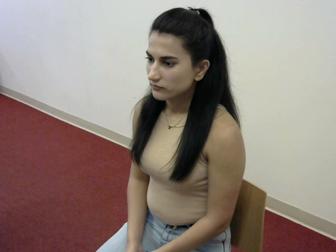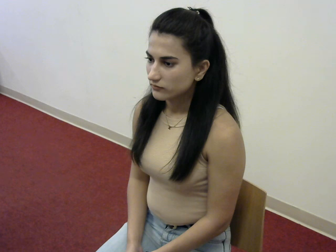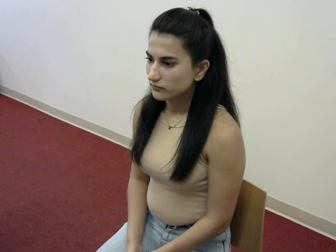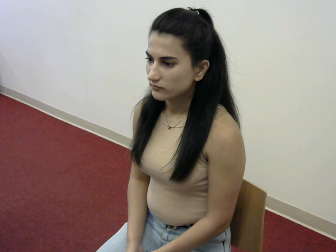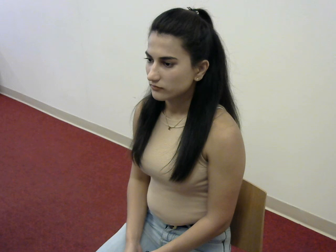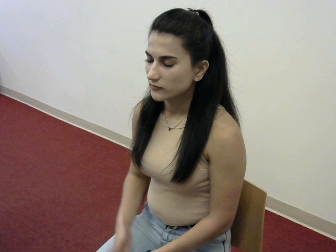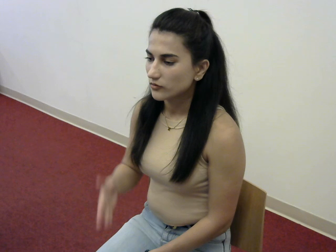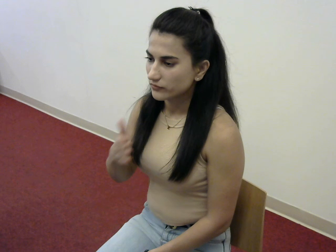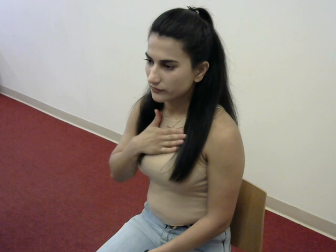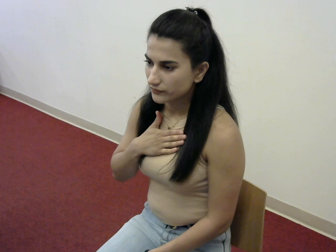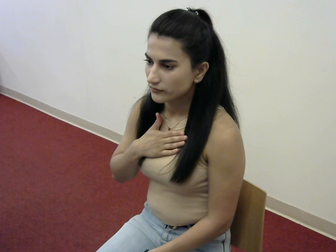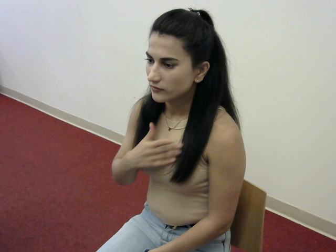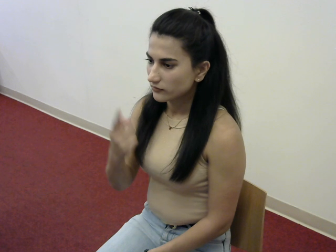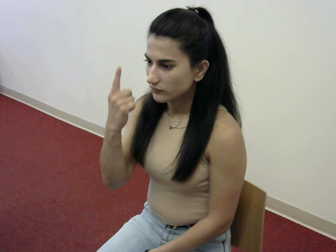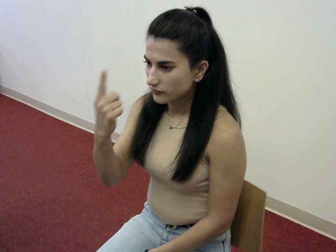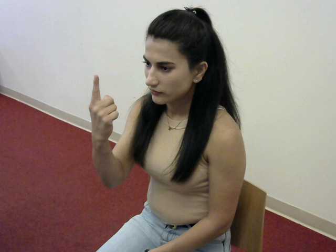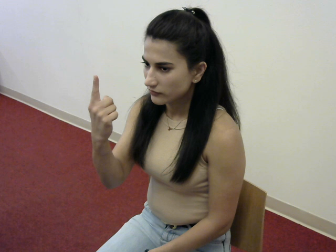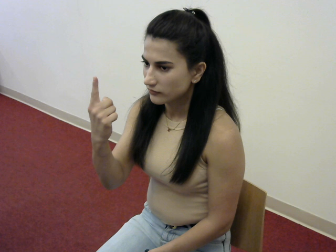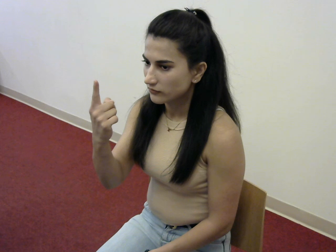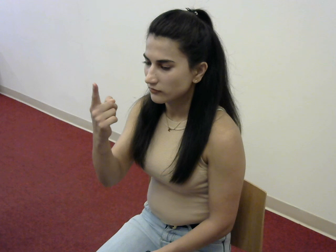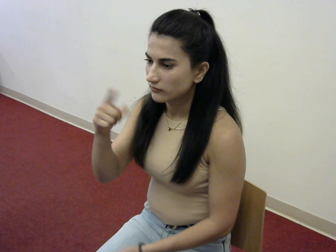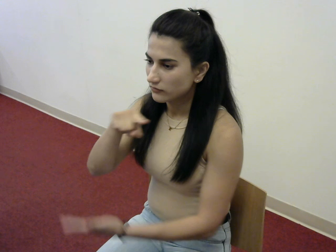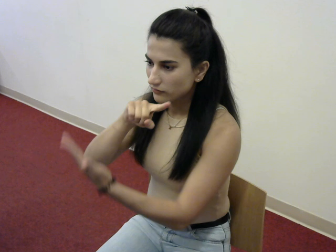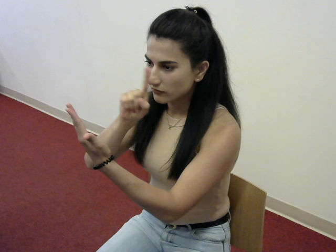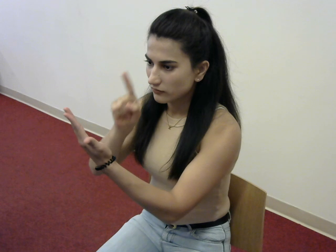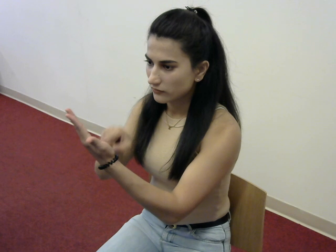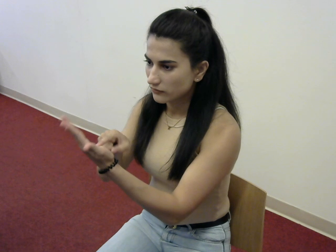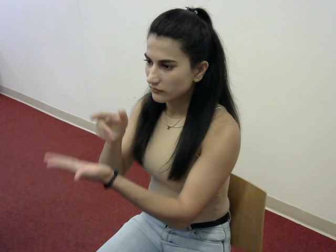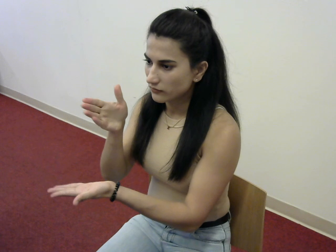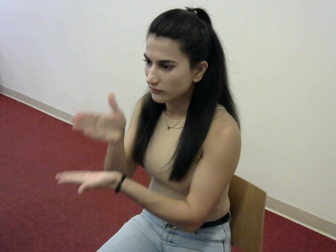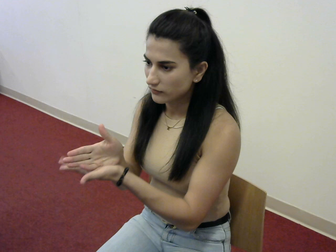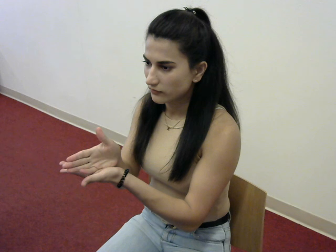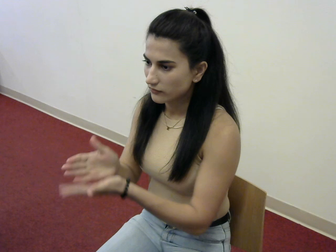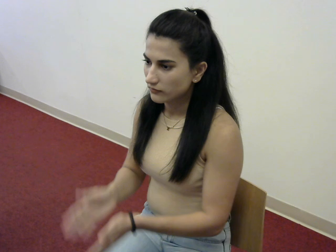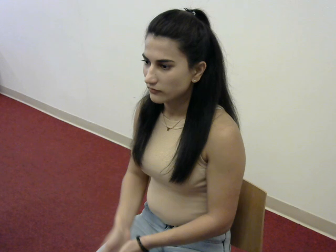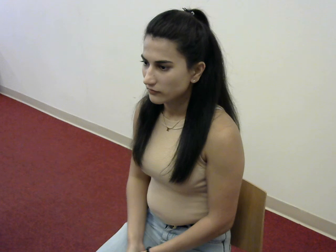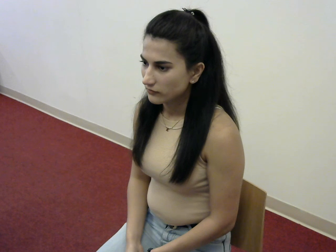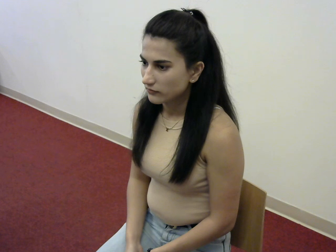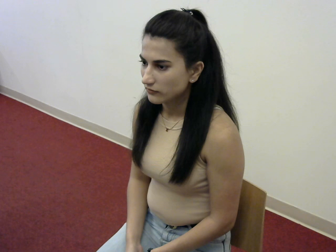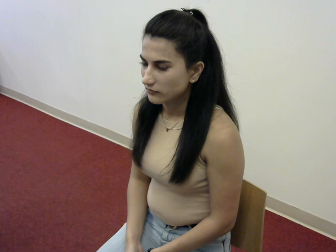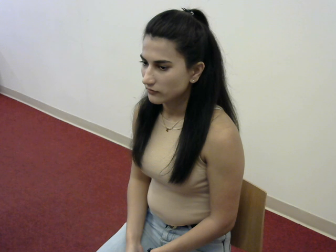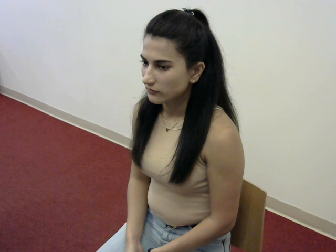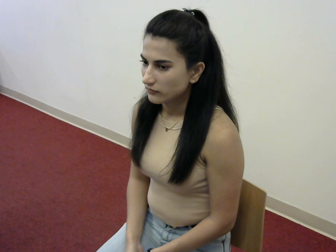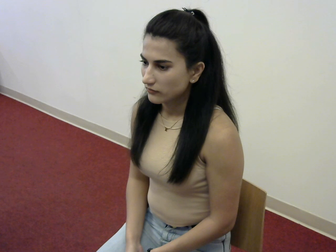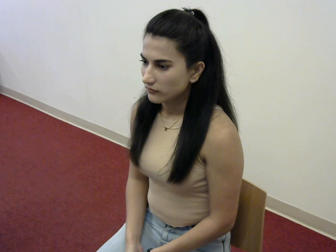Mənim bir sualım var